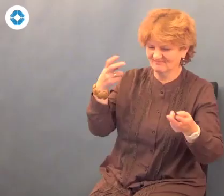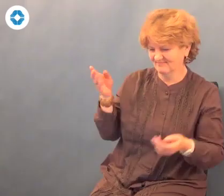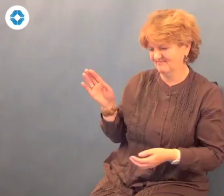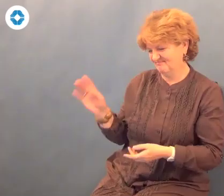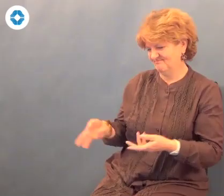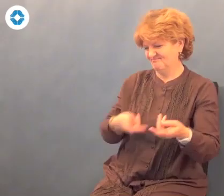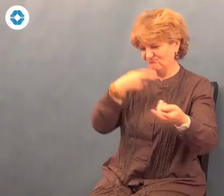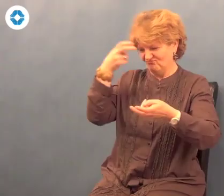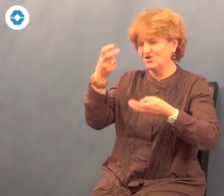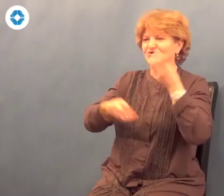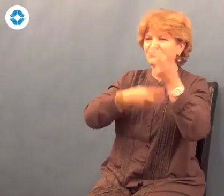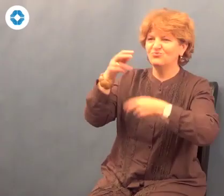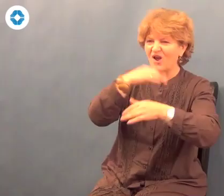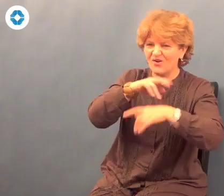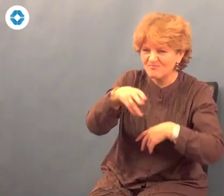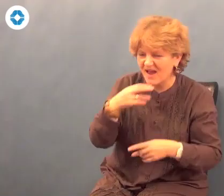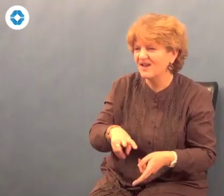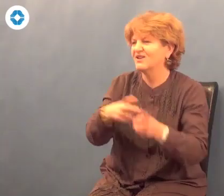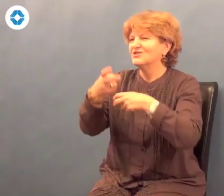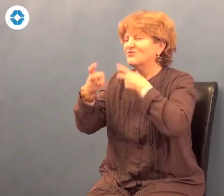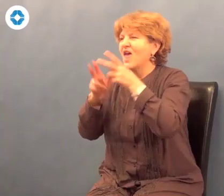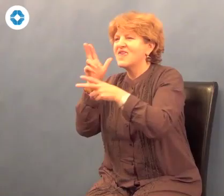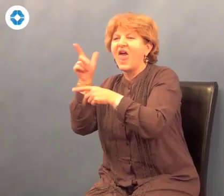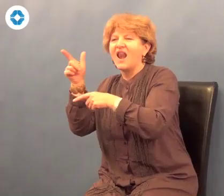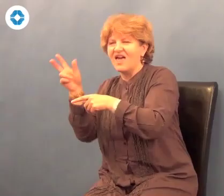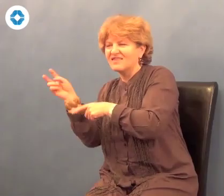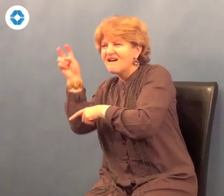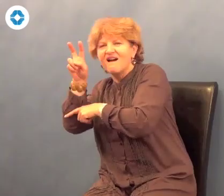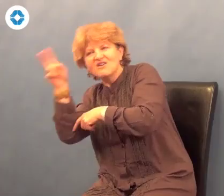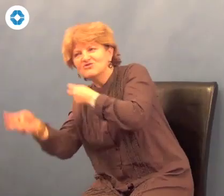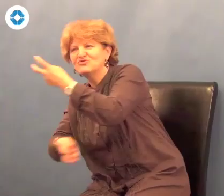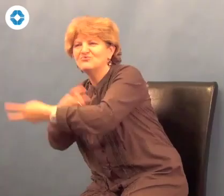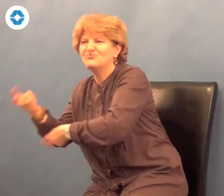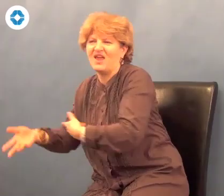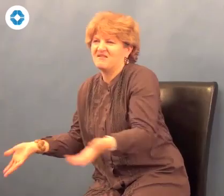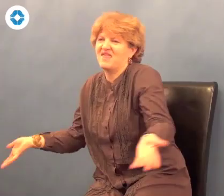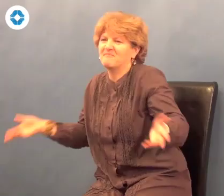Chłopak wchodzi na wielki kamień, rozgląda się w poszukiwaniu żaby z wysokości i wpada na jelenia, ale pod jeleniem też nie było żaby.